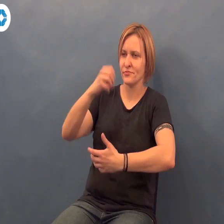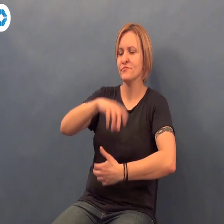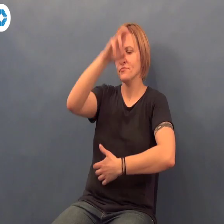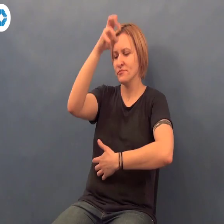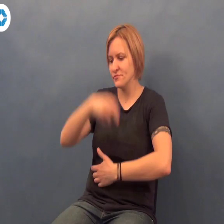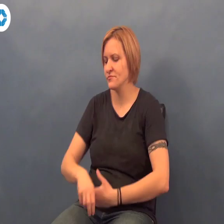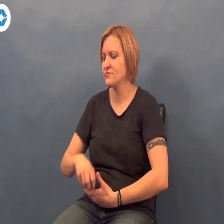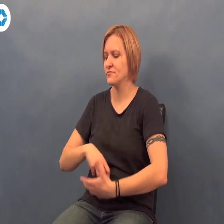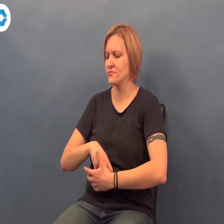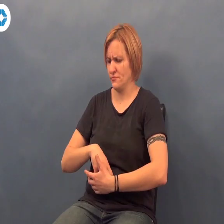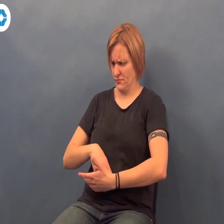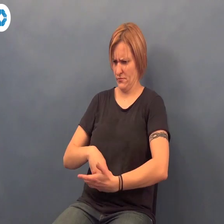Schodzi, patrzy ze zdziwieniem.